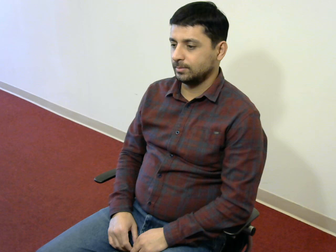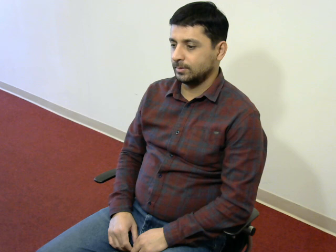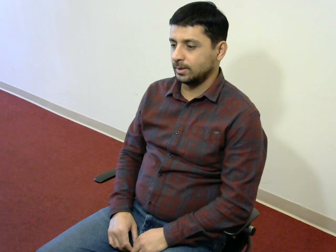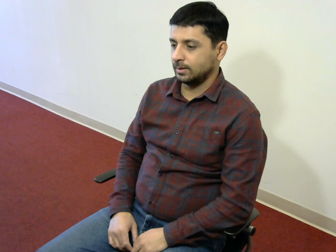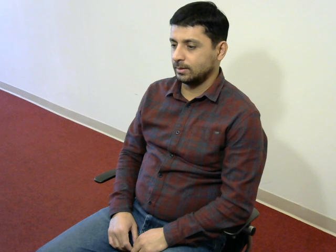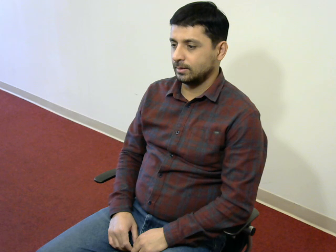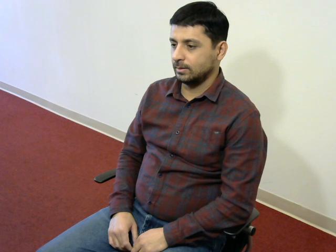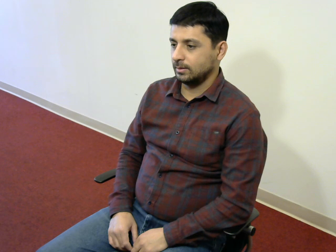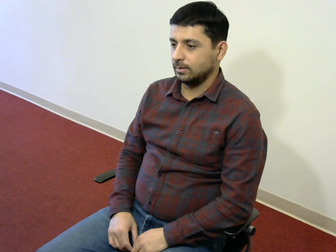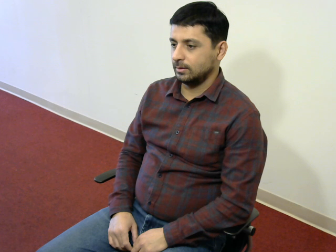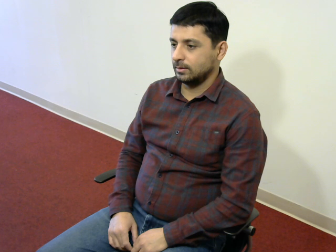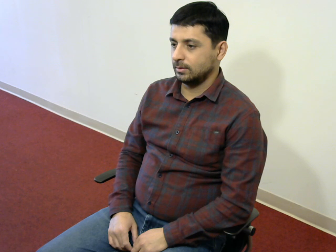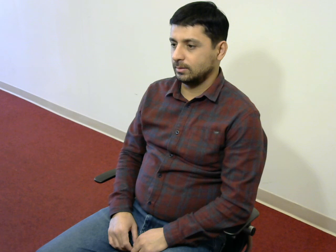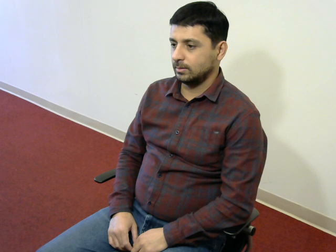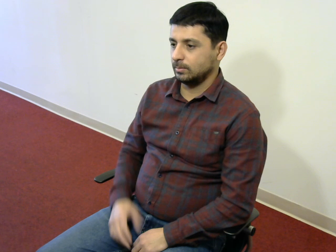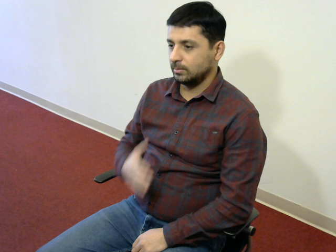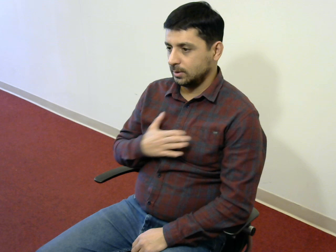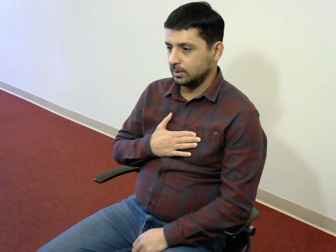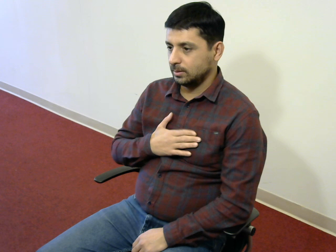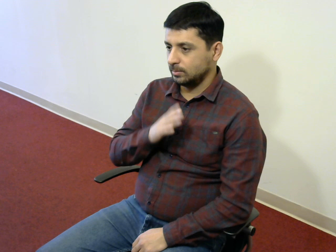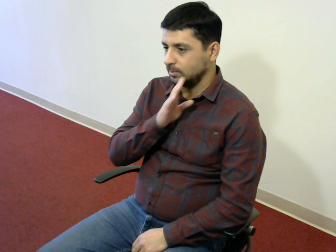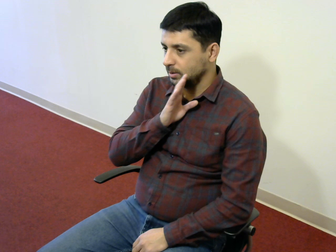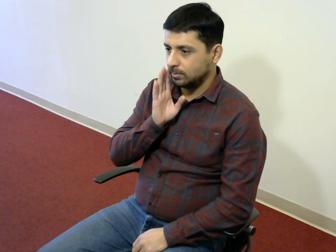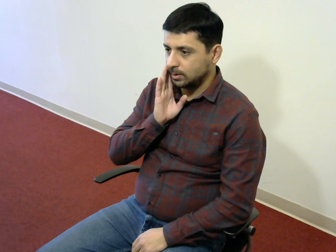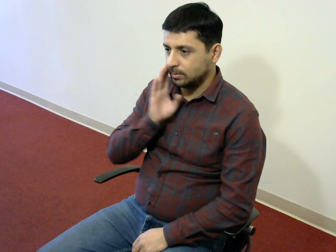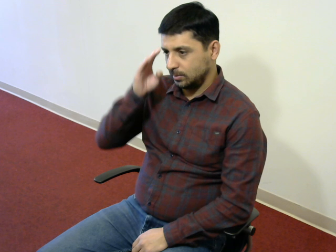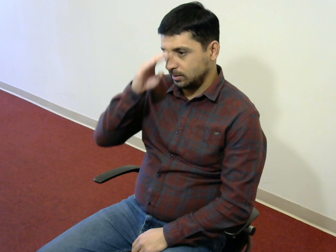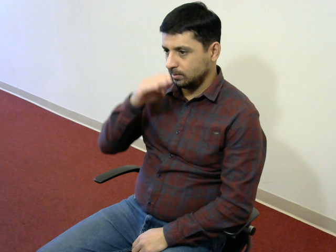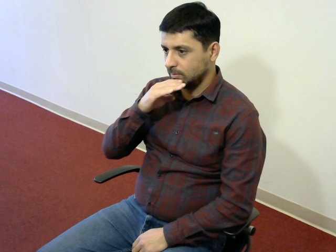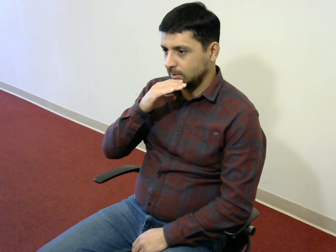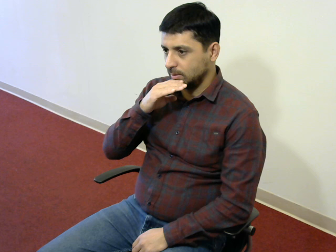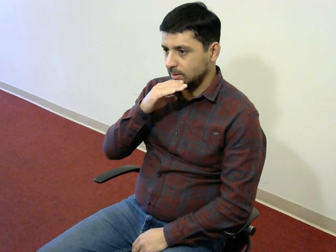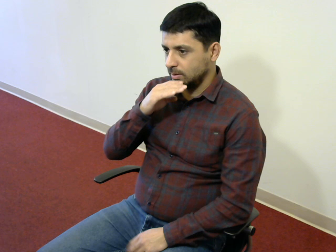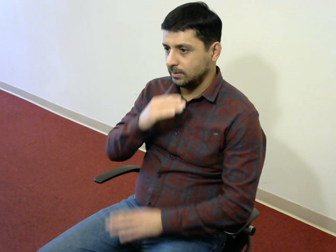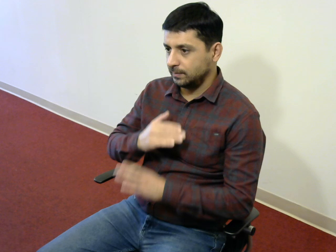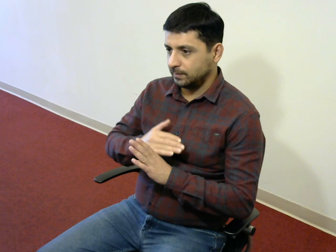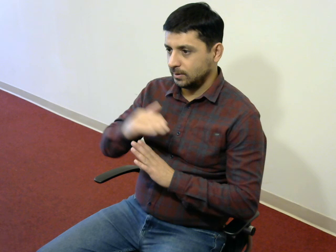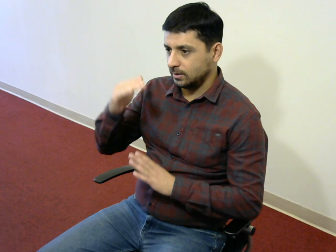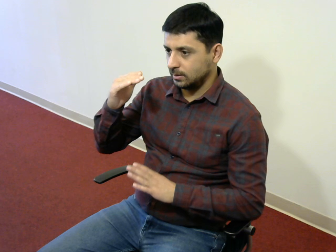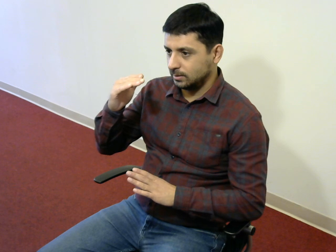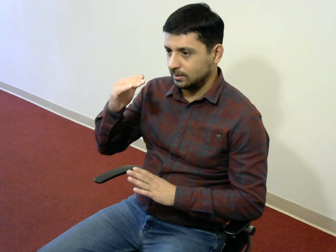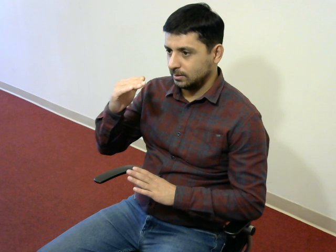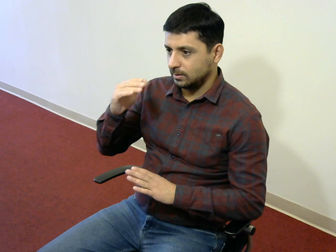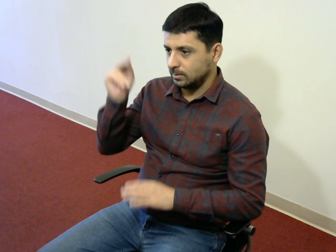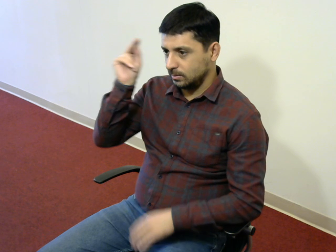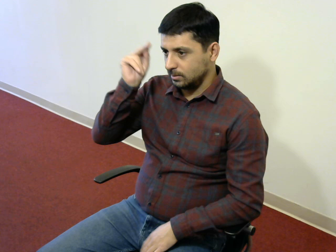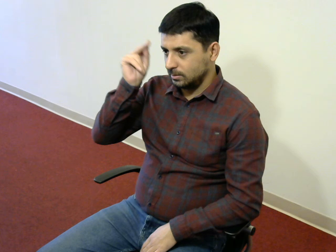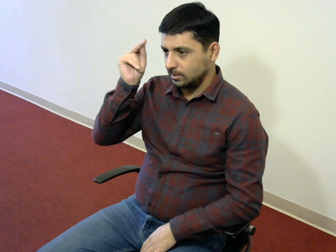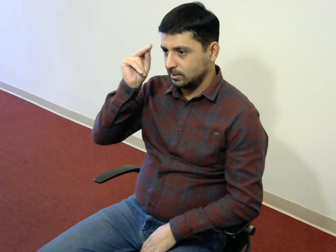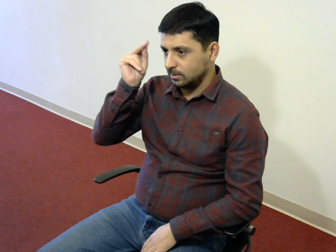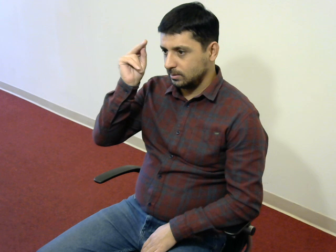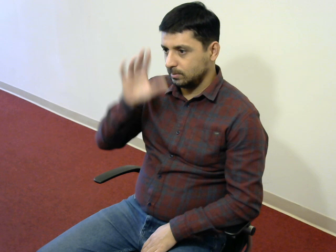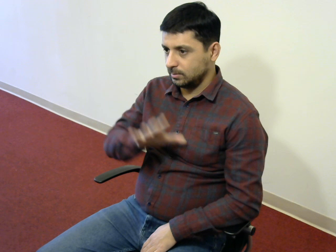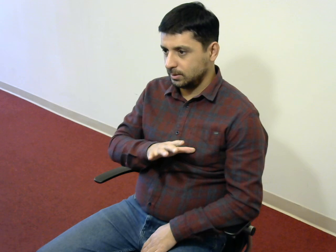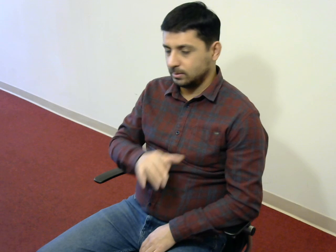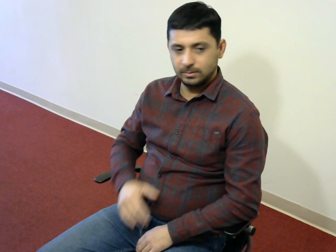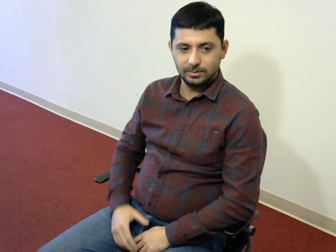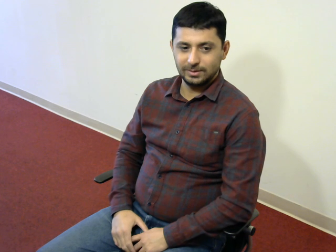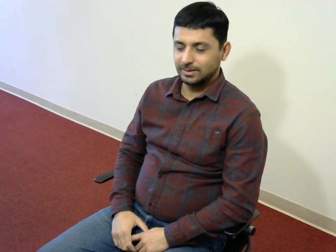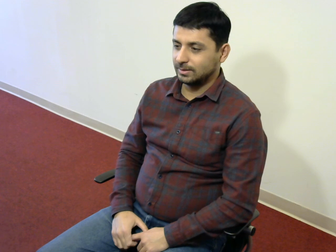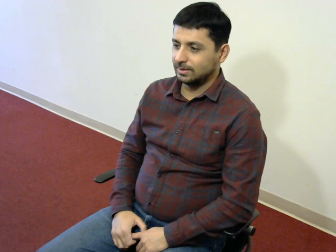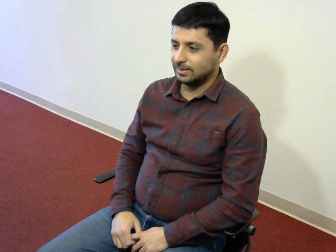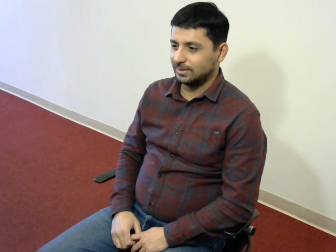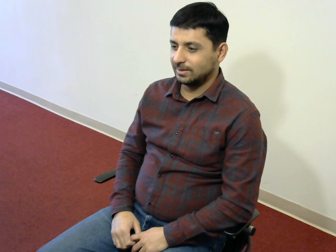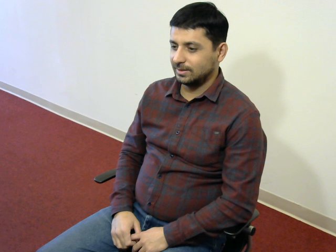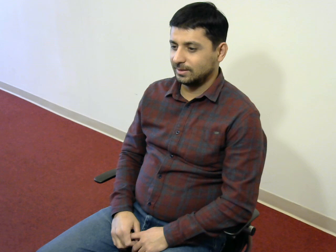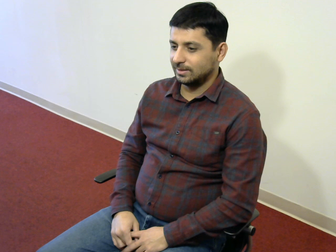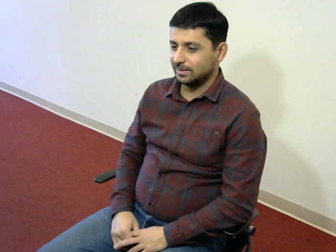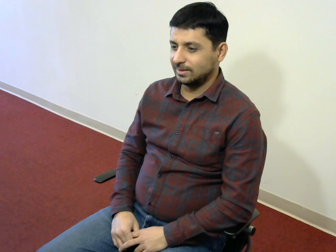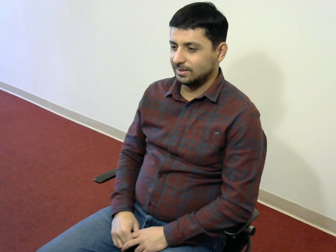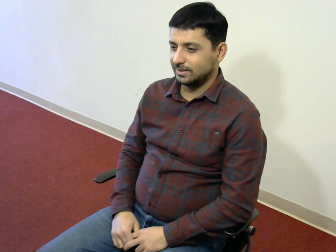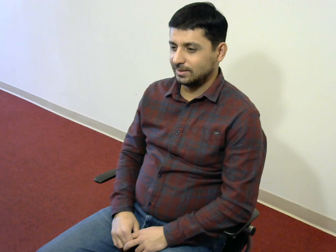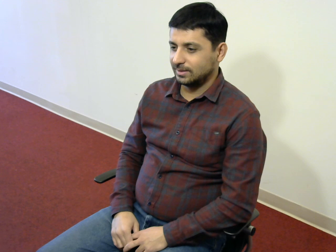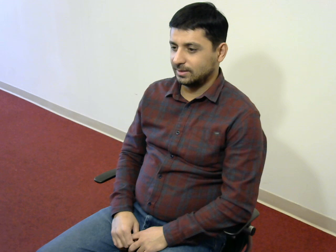Mənim valideynlərim ali təhsillidir